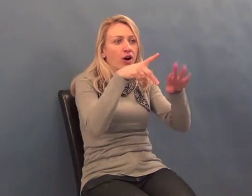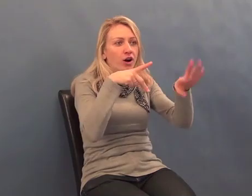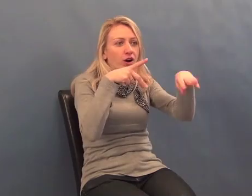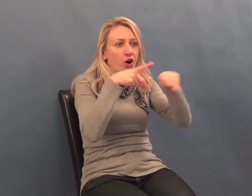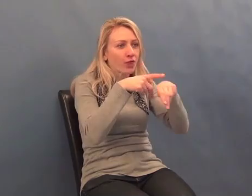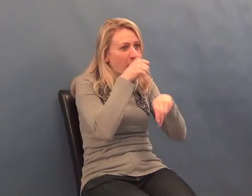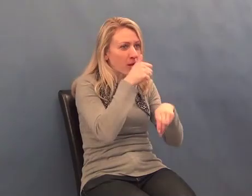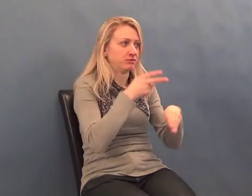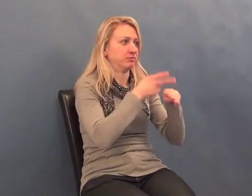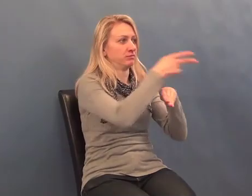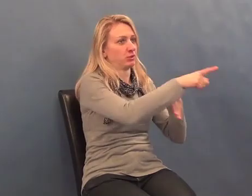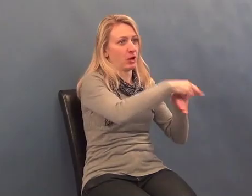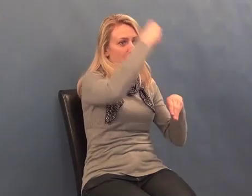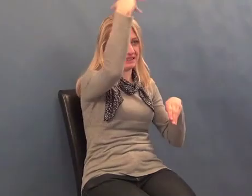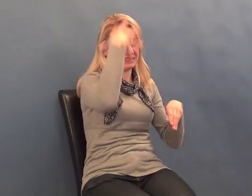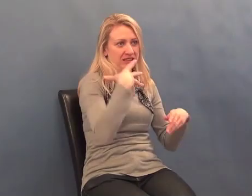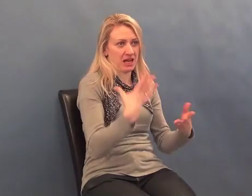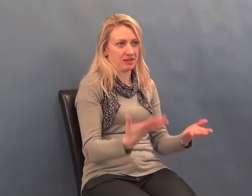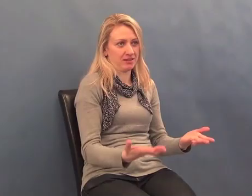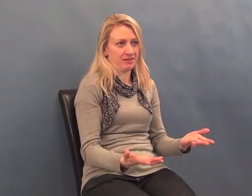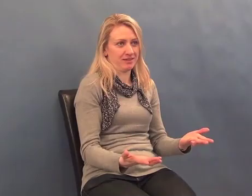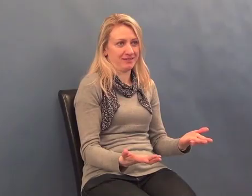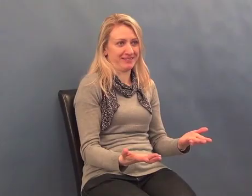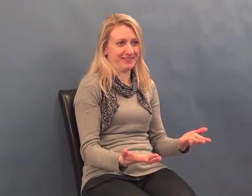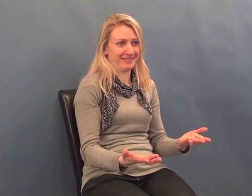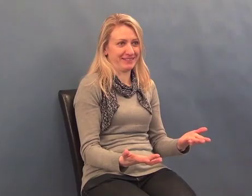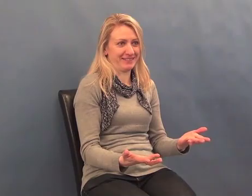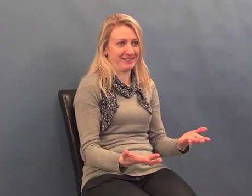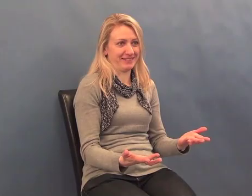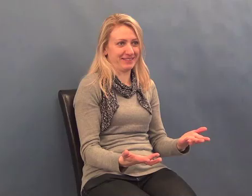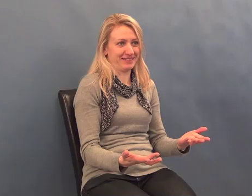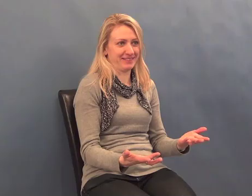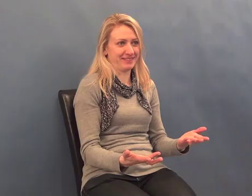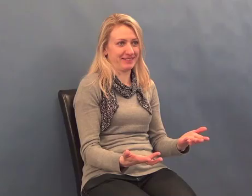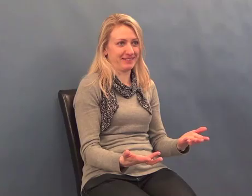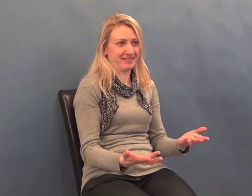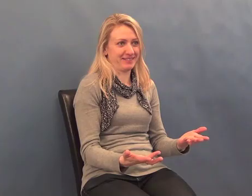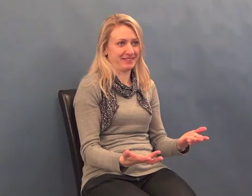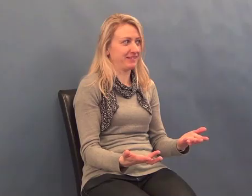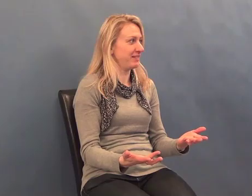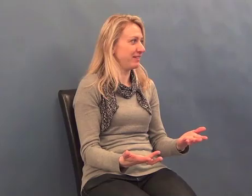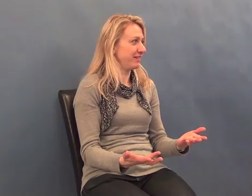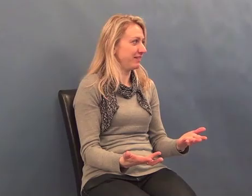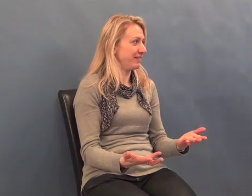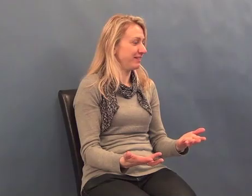Koń nie może wejść pod prysznic.